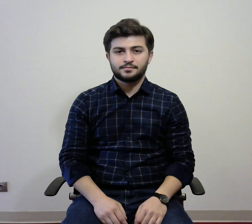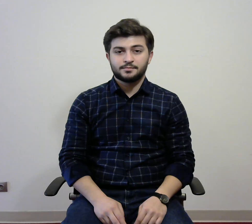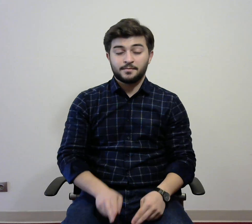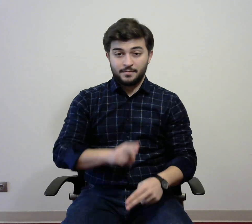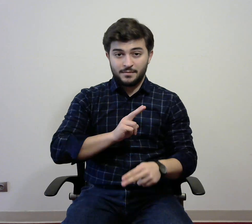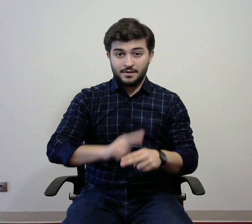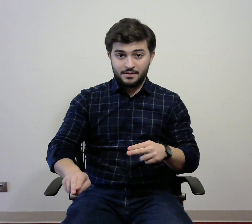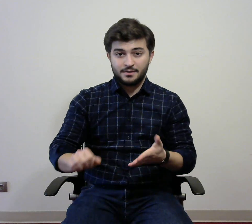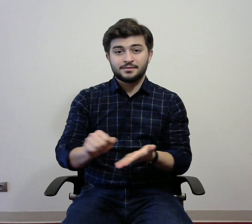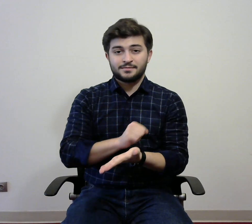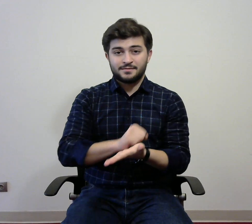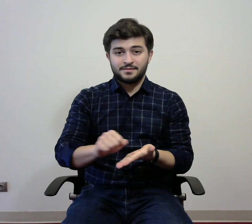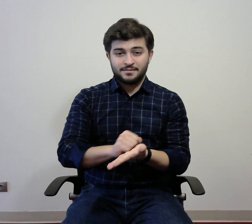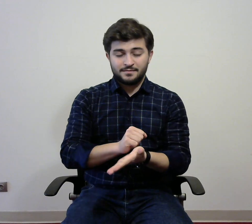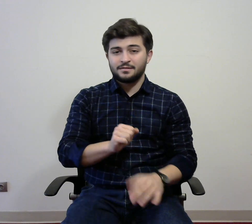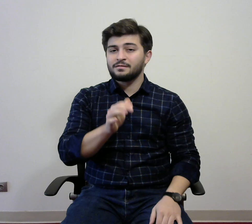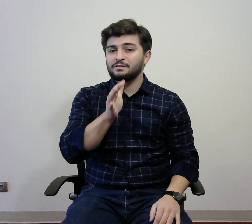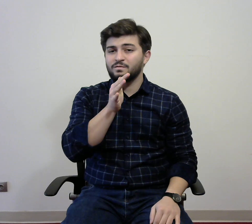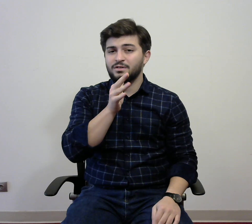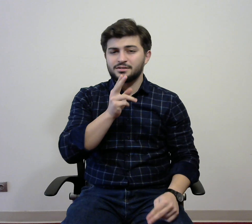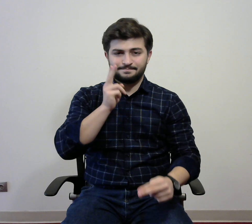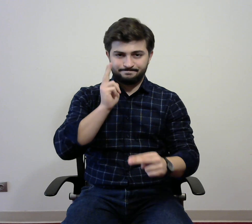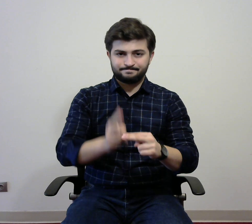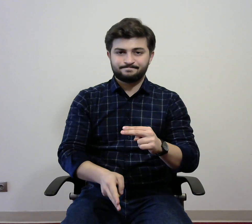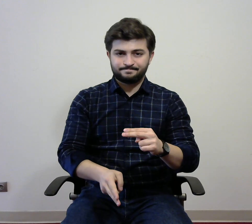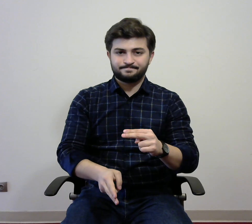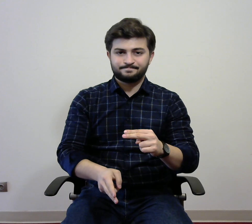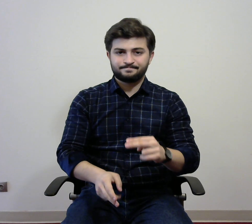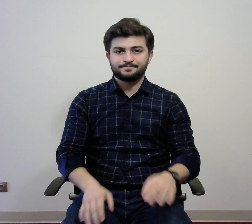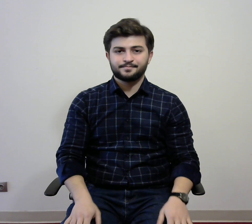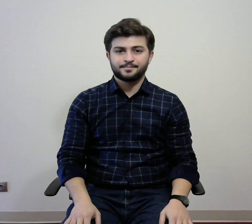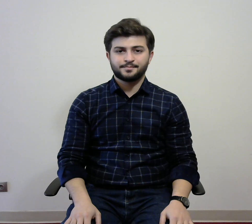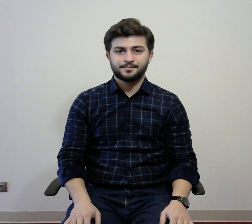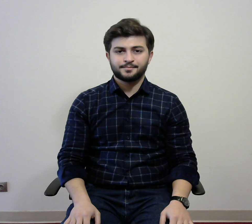İtmiş sənədin vaxtı bitib